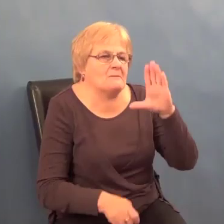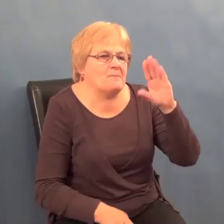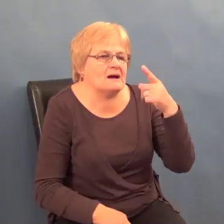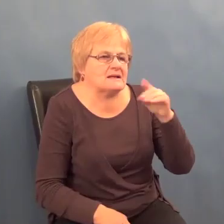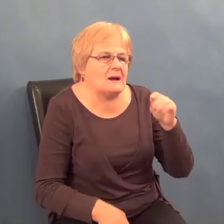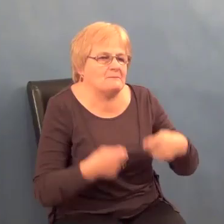Bęben.